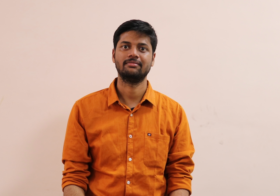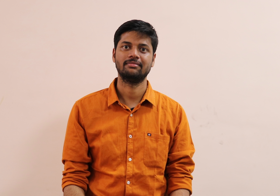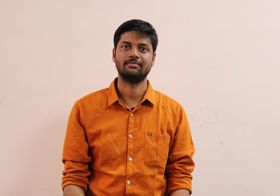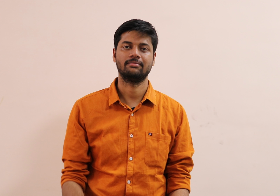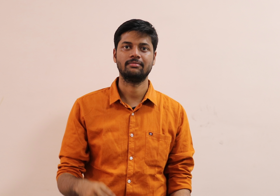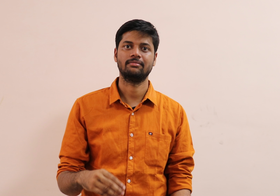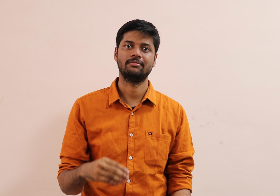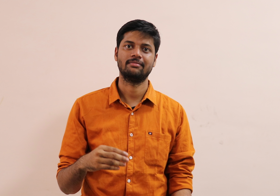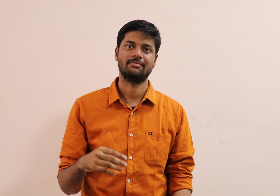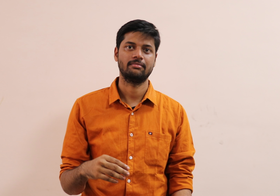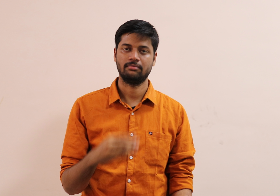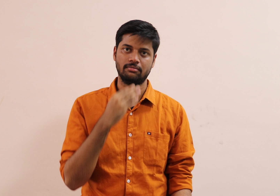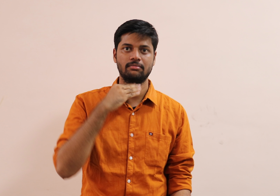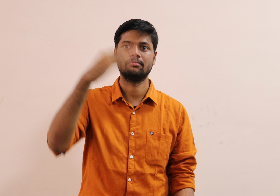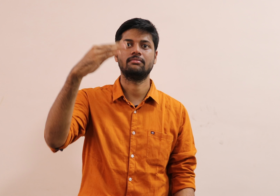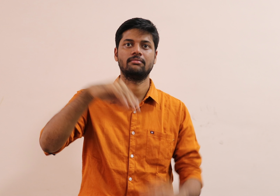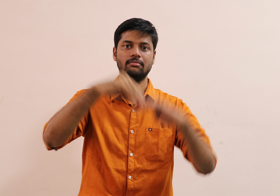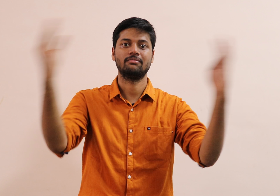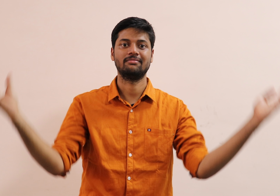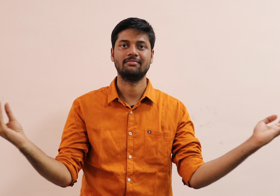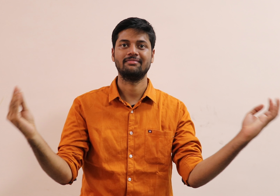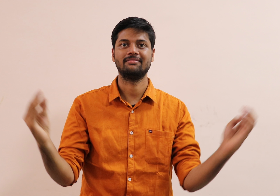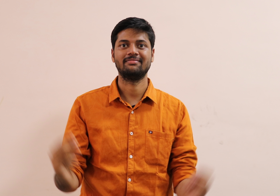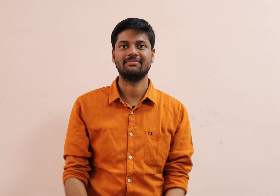thank you so much